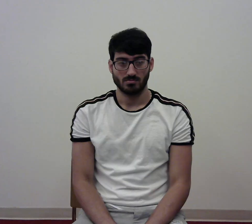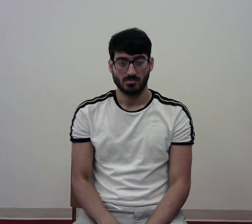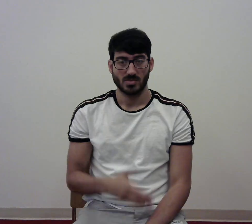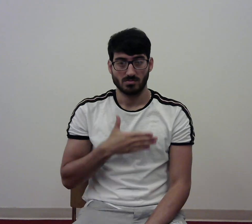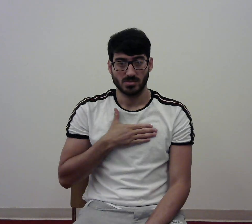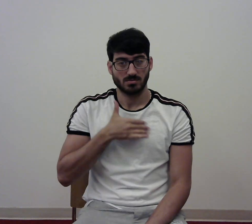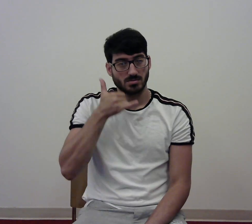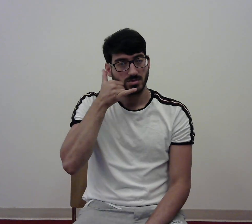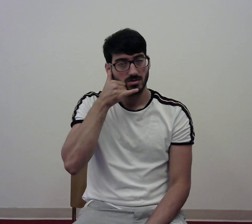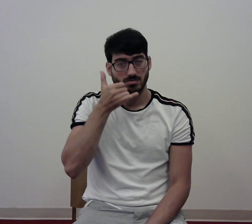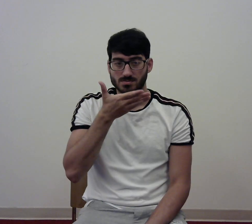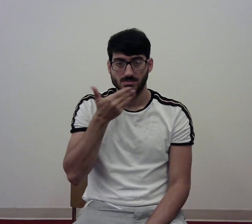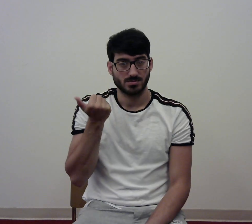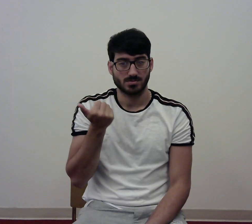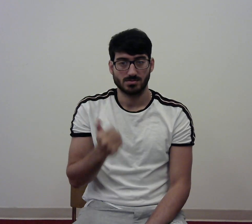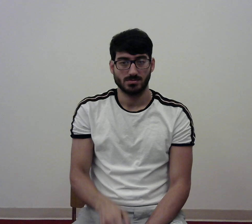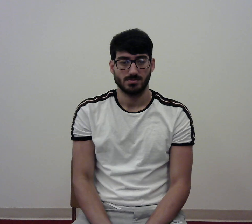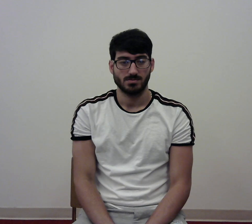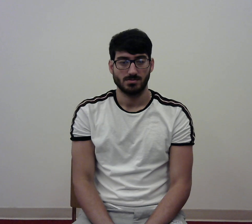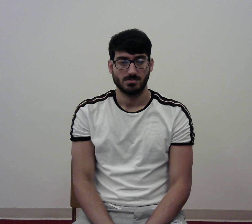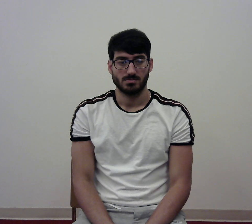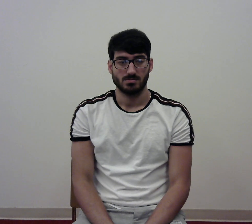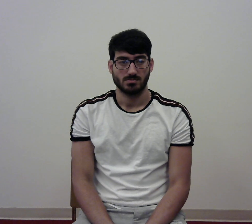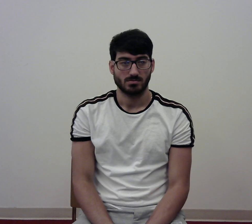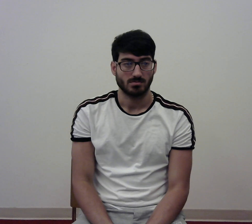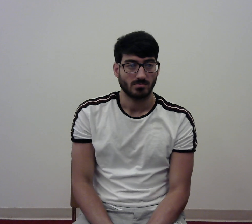Mənim telefonum yoxdur